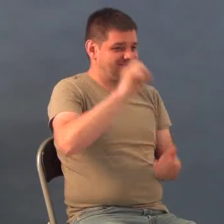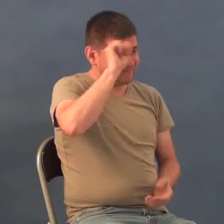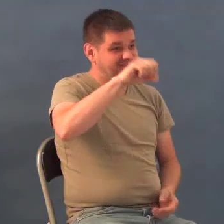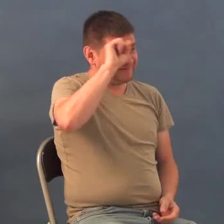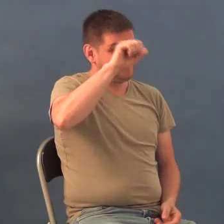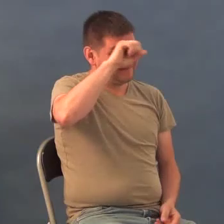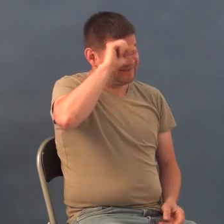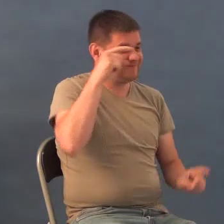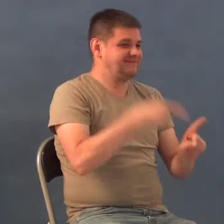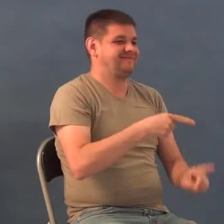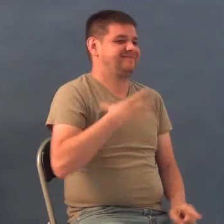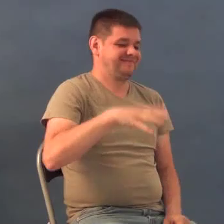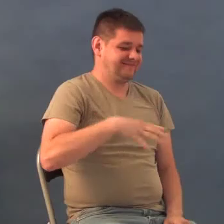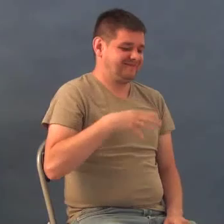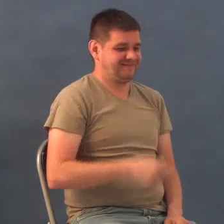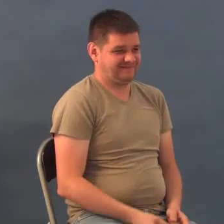Wiele razy był uparty, więc zegar stanowczo strzela do niego.